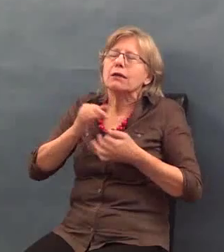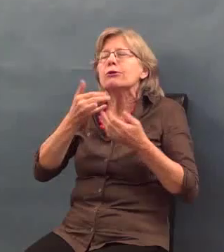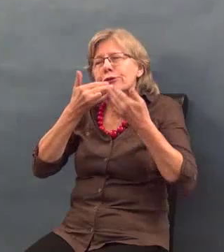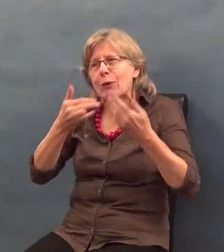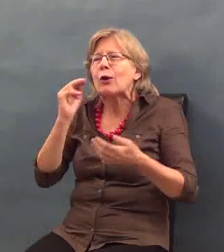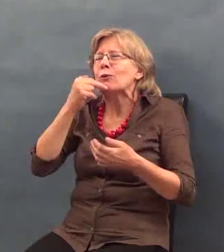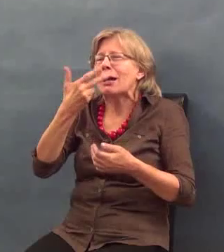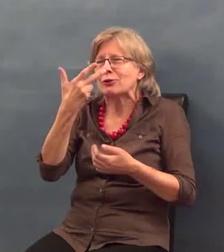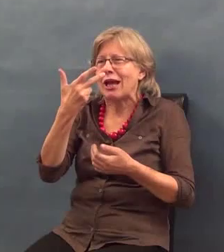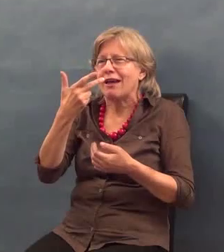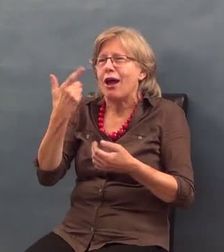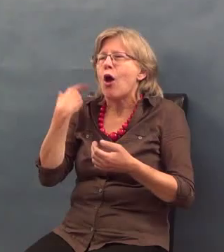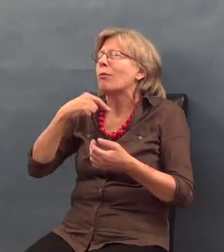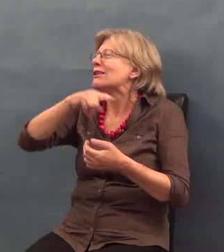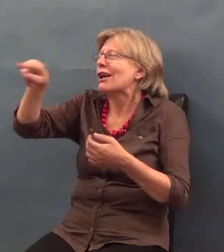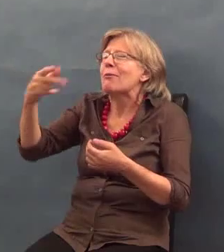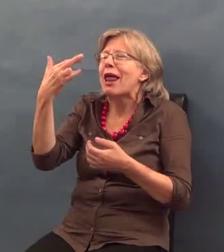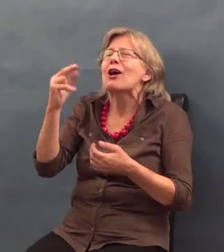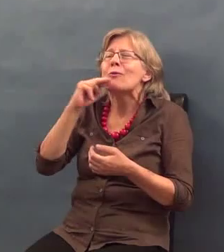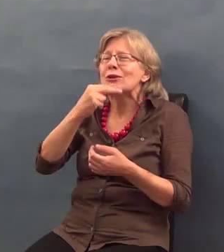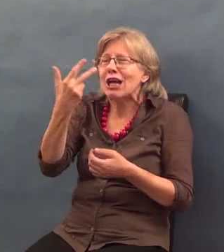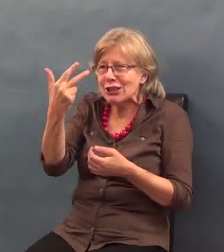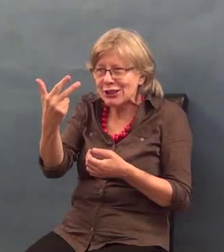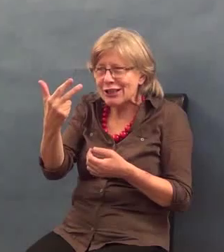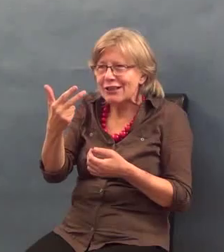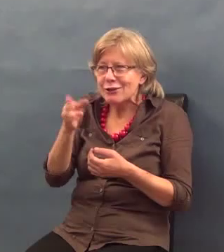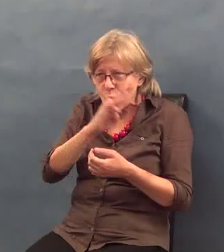Daje mu trzy gruszki, bo chłopców jest trzech.